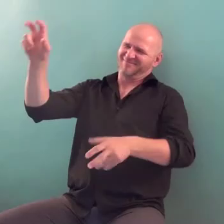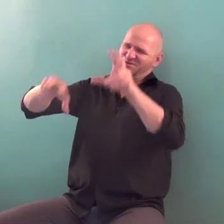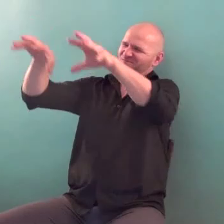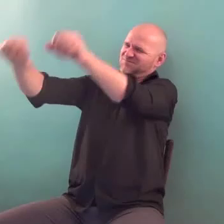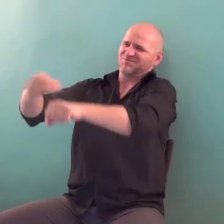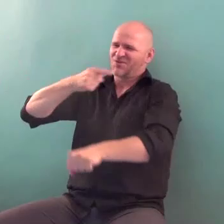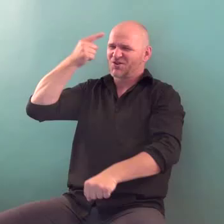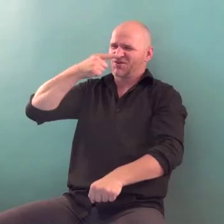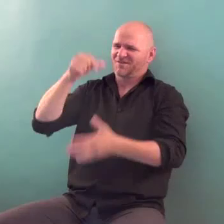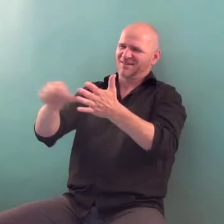Już mam zarezerwowany hotel w Olsztynie.